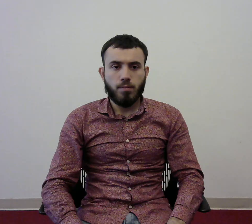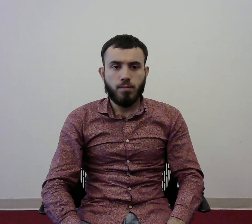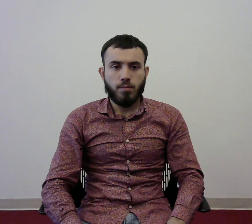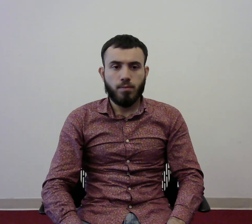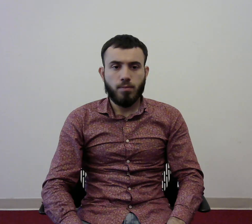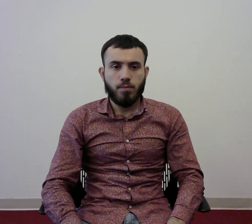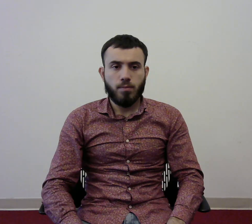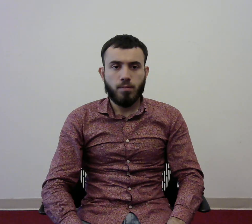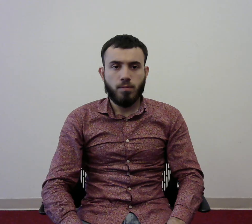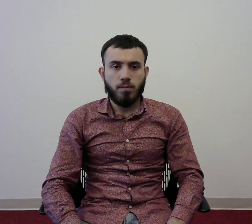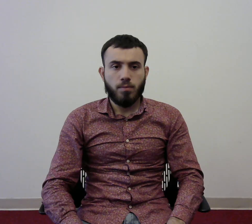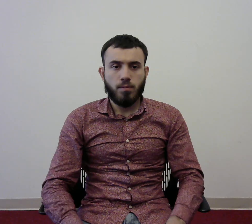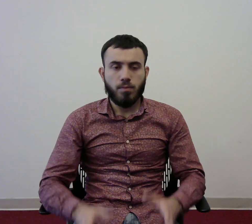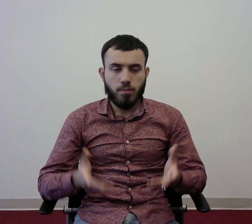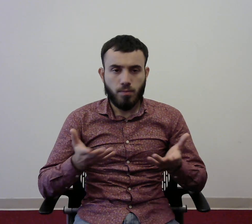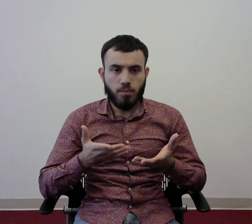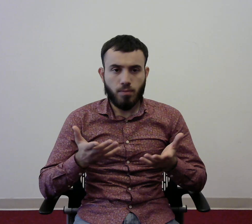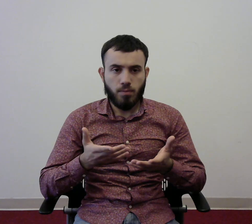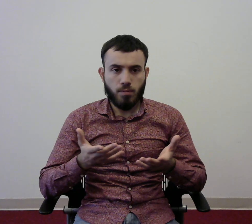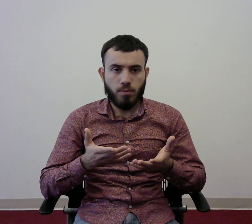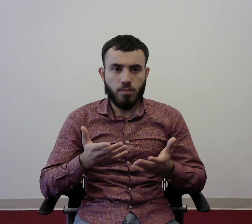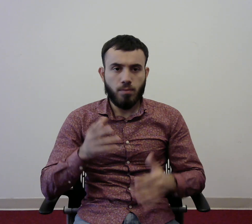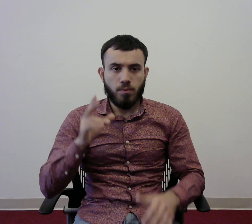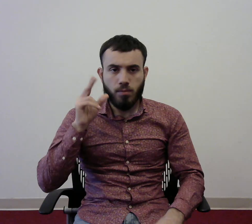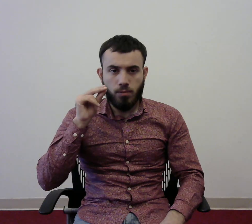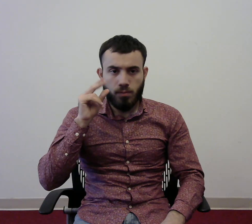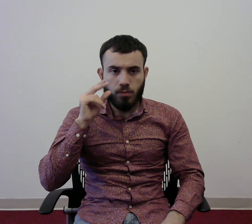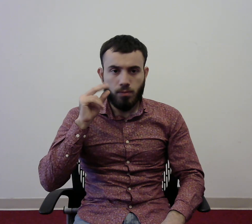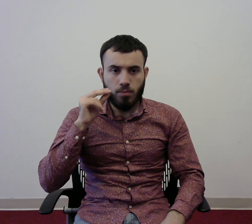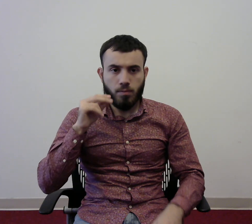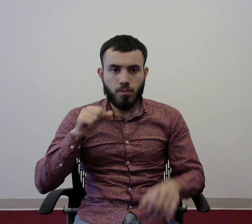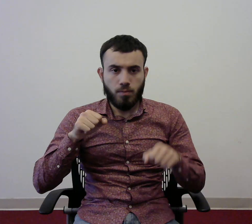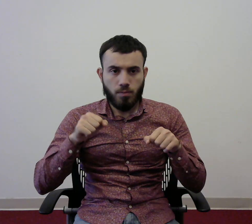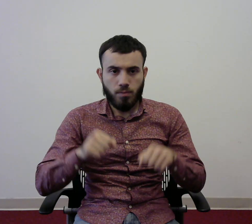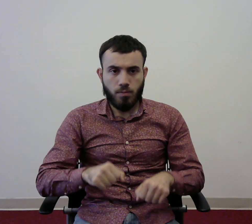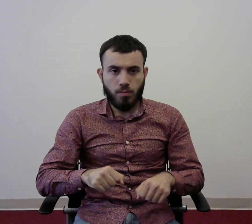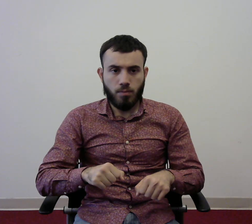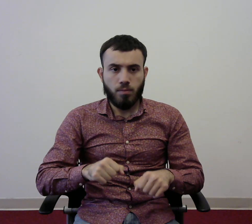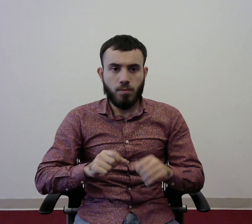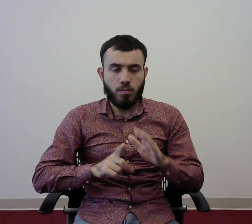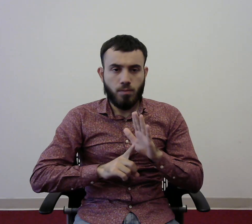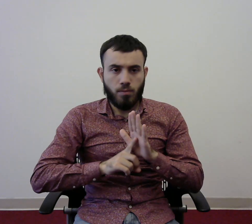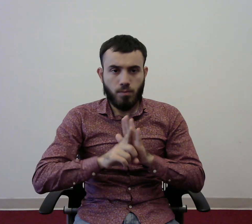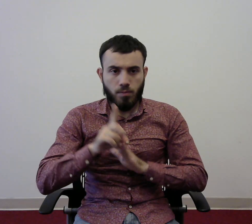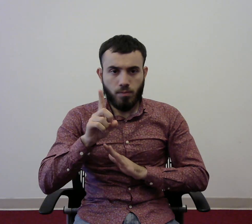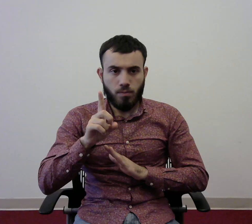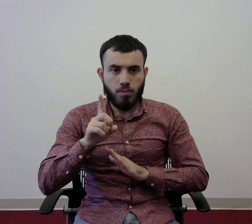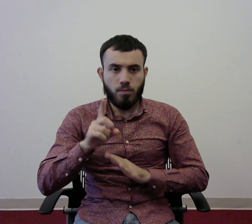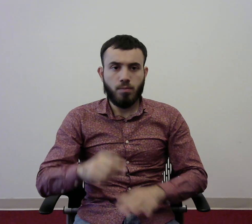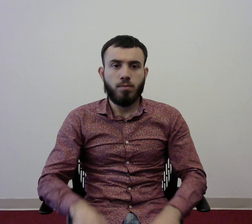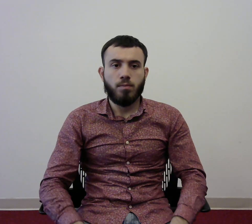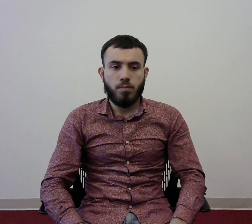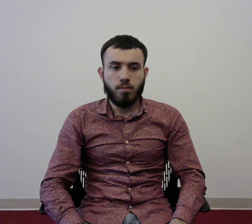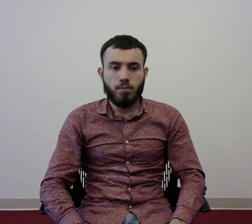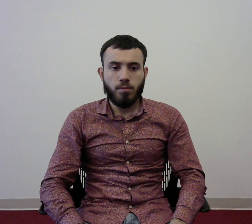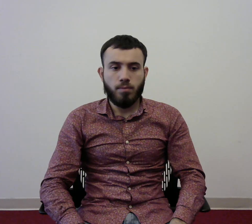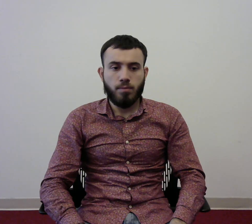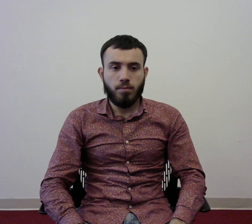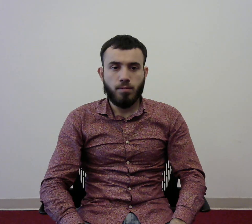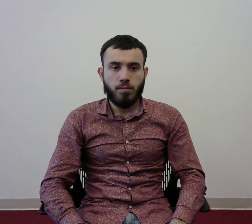Hansı tarixdən hüququm başlayır?